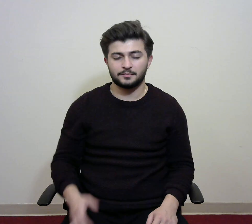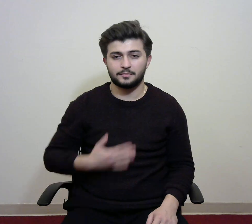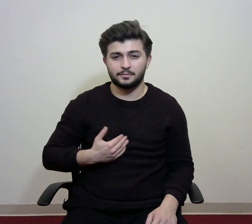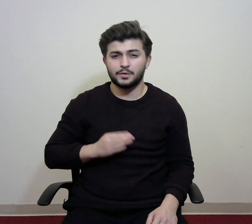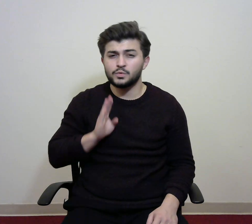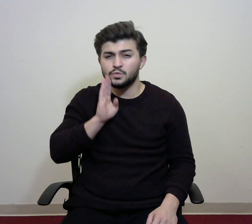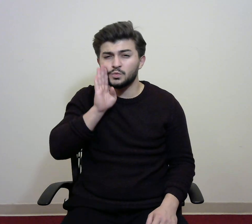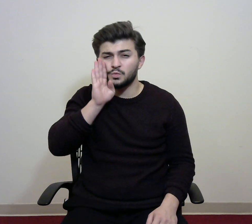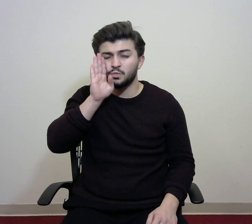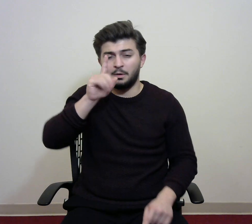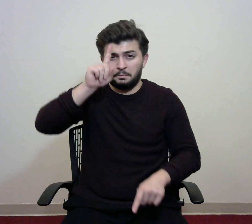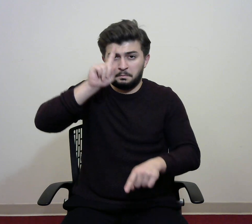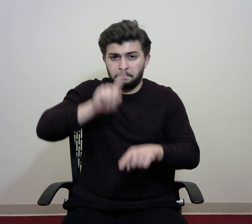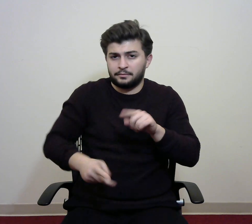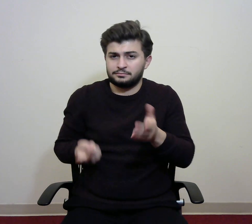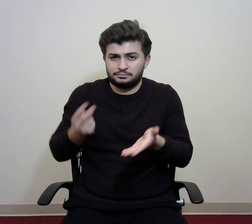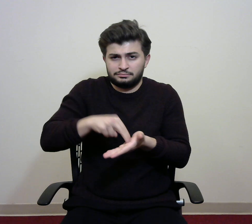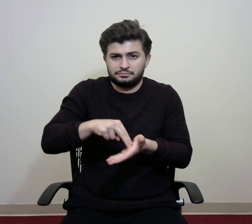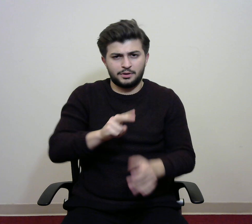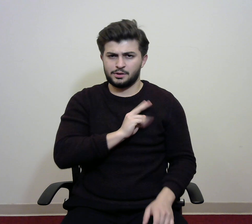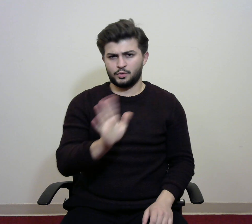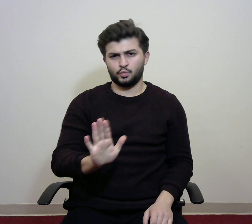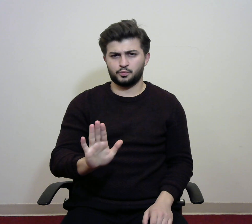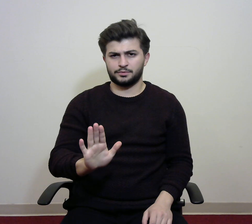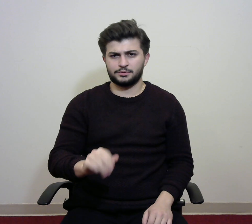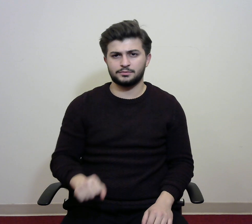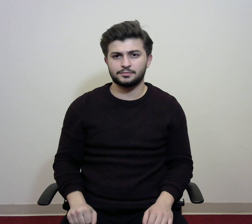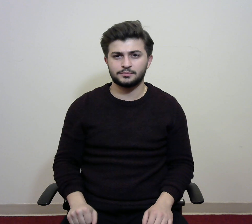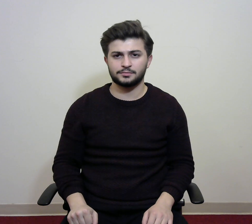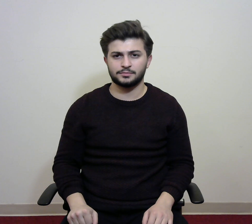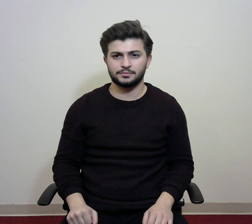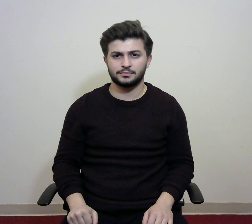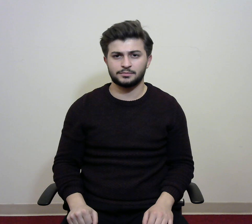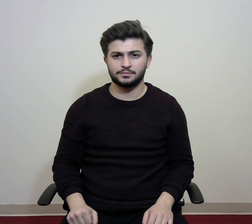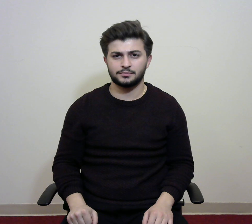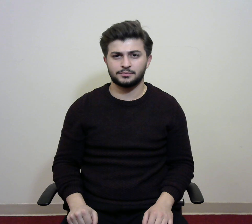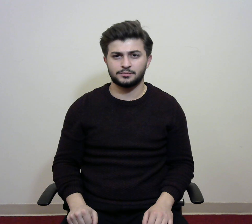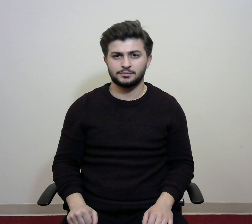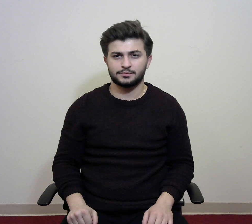Mən səhərlər tez durmağı sevmirəm